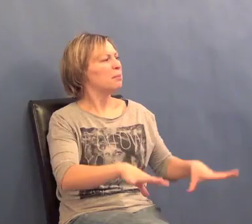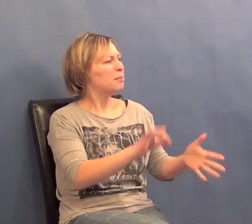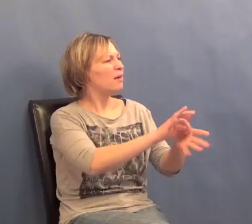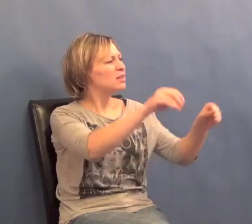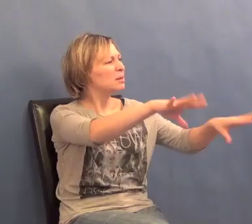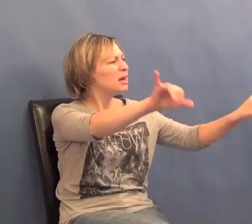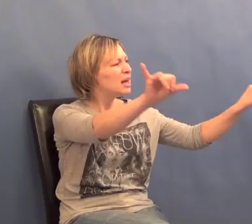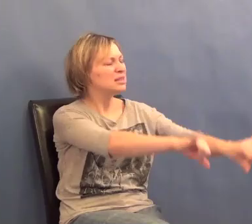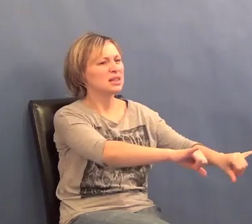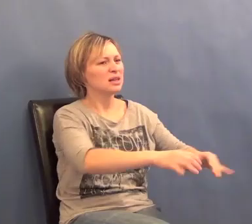To pewnie w sklepie, restauracji.